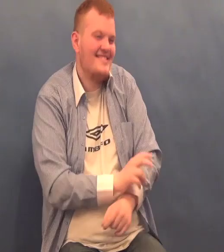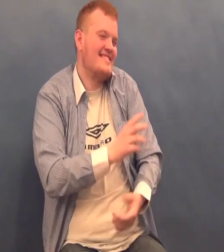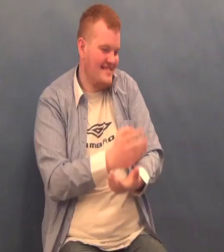I już.